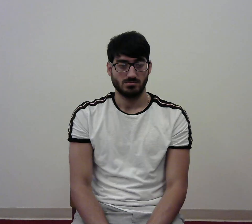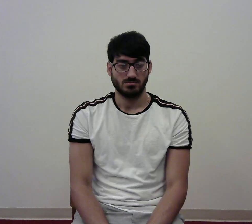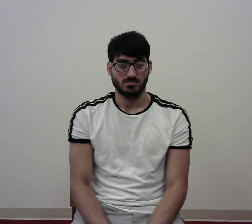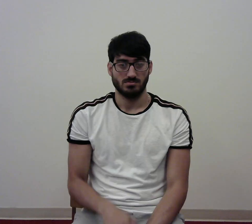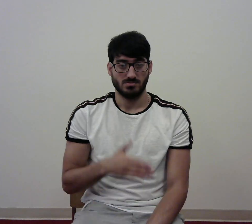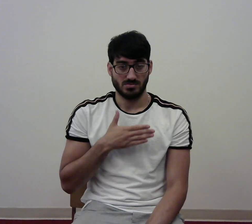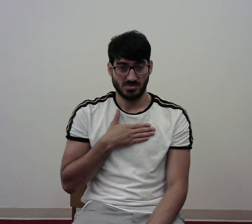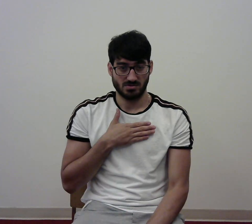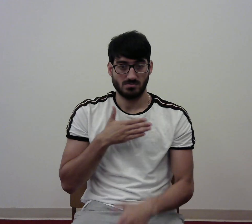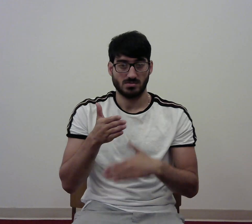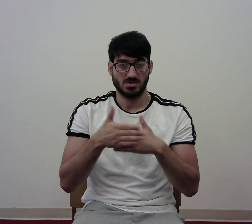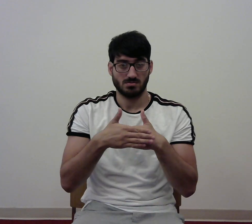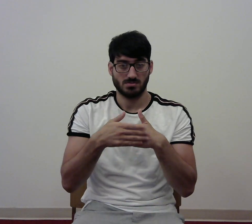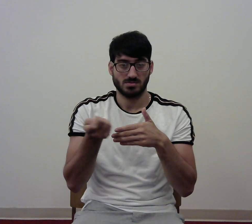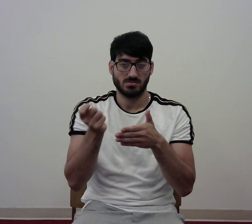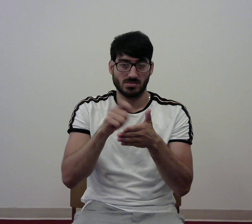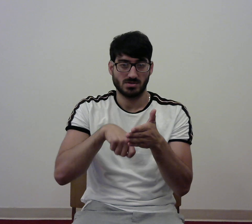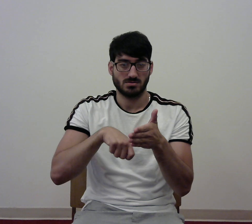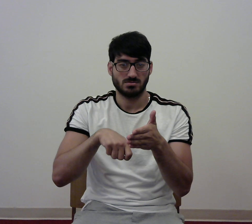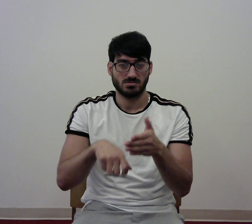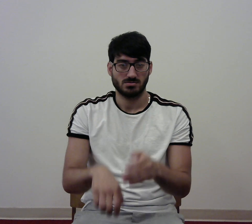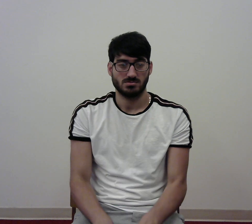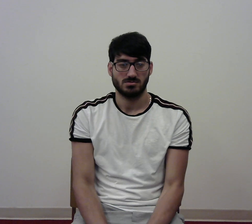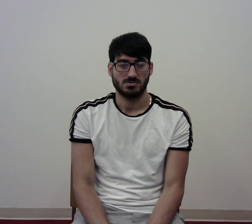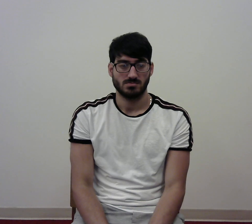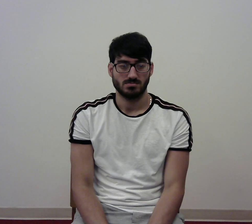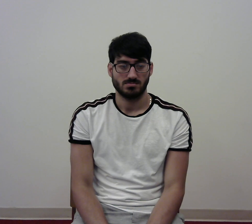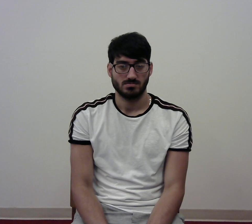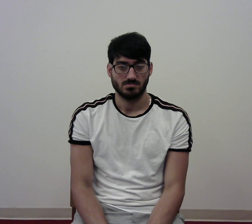Bizim qapımız bağlıdır